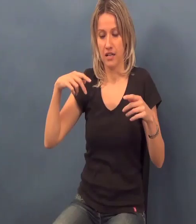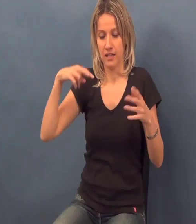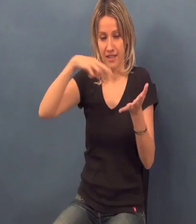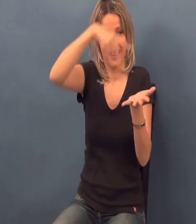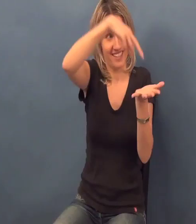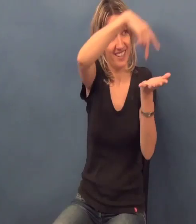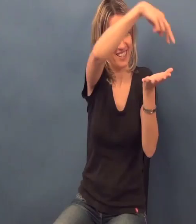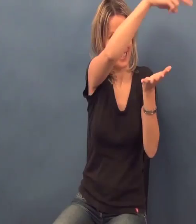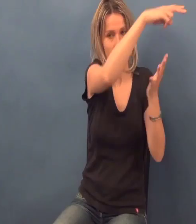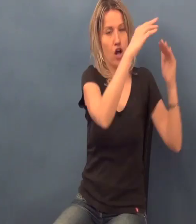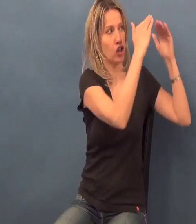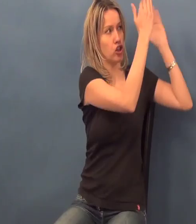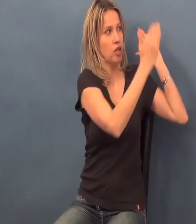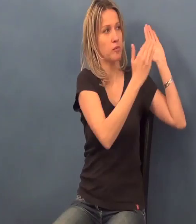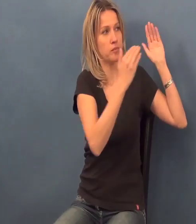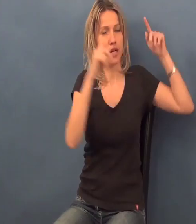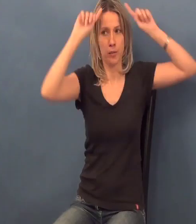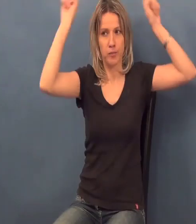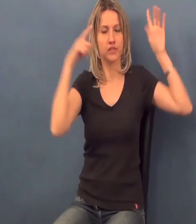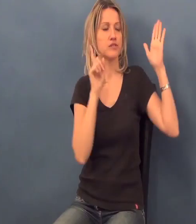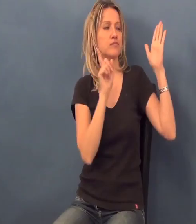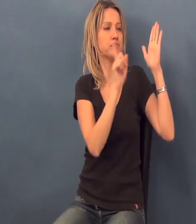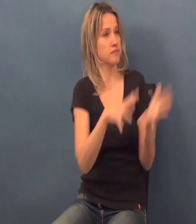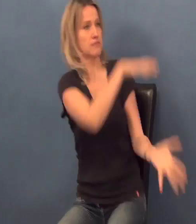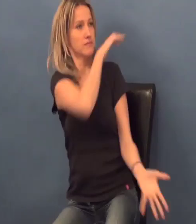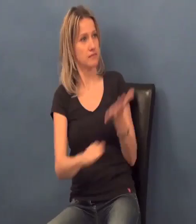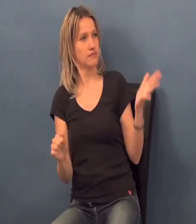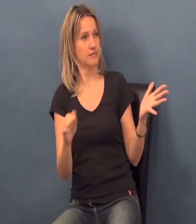Skacze dalej, a obok domu przechodzi Myszka Miki i przestrasza się.